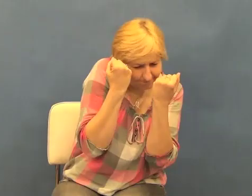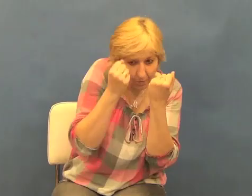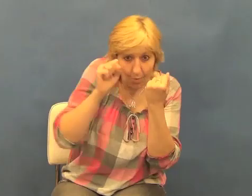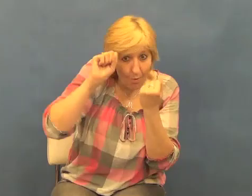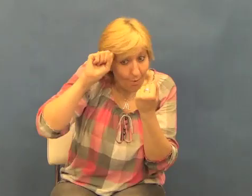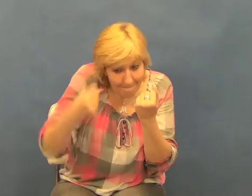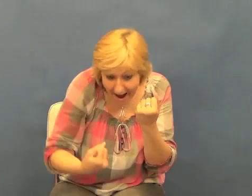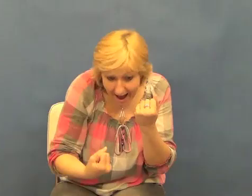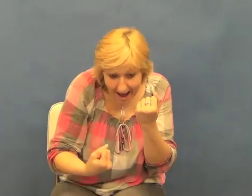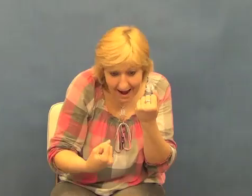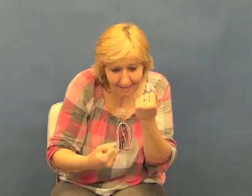Uparty?